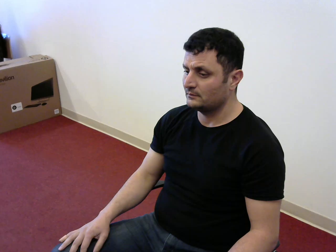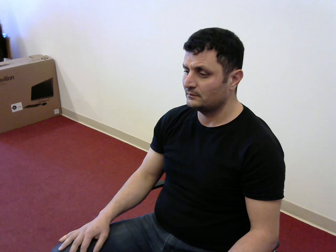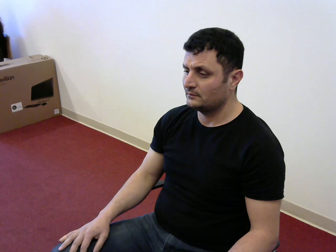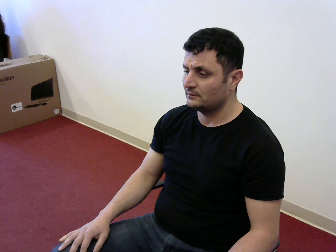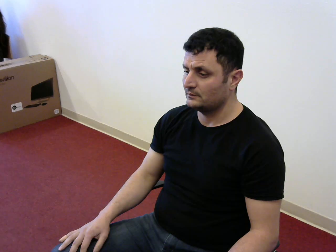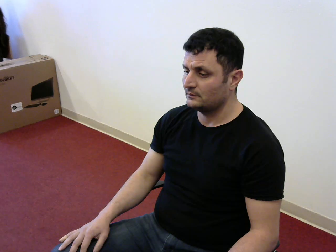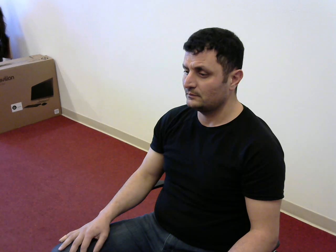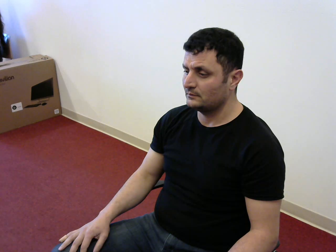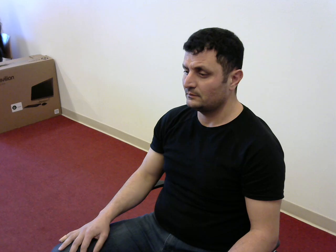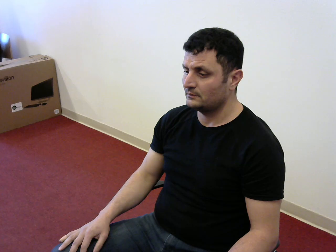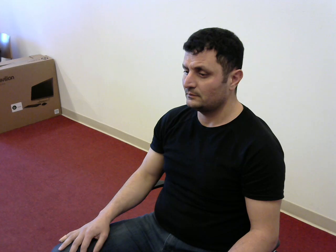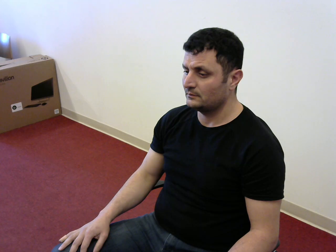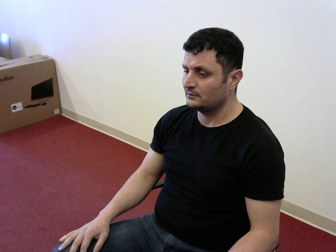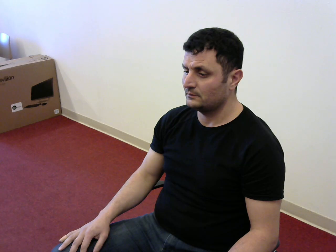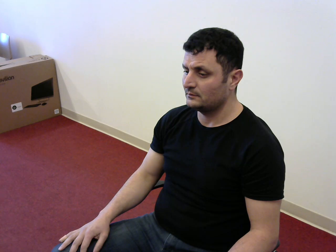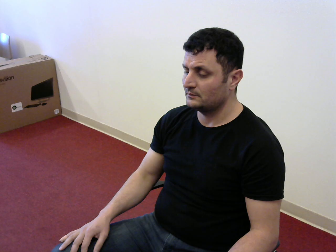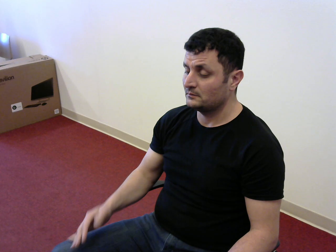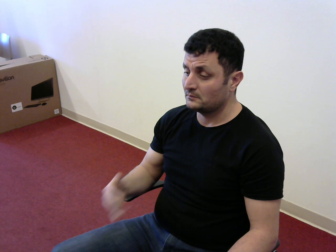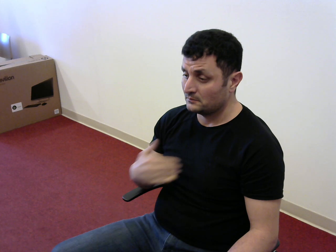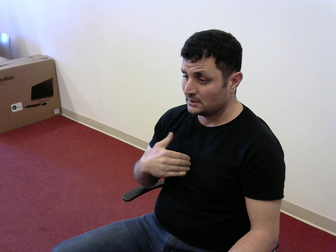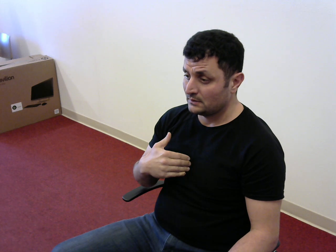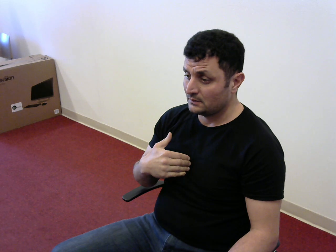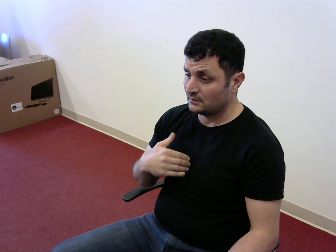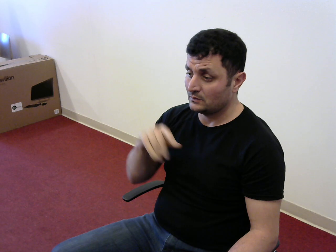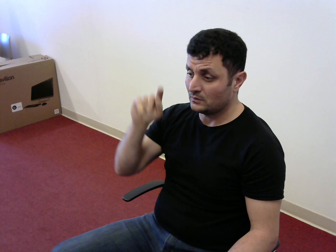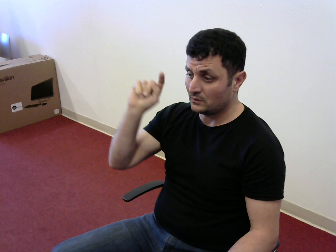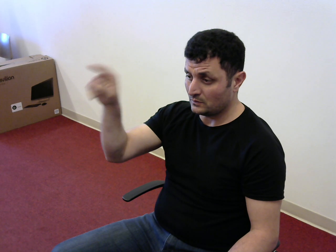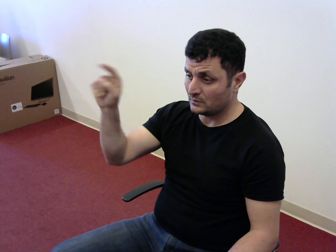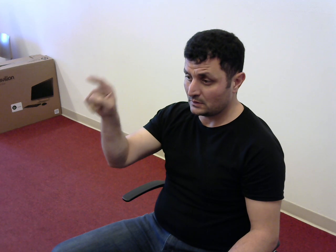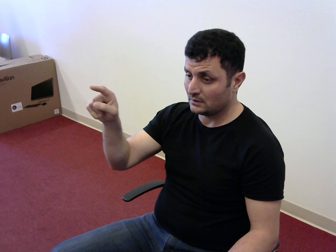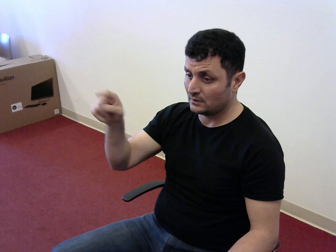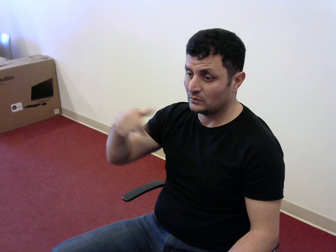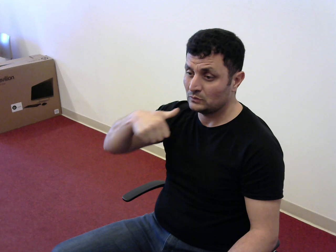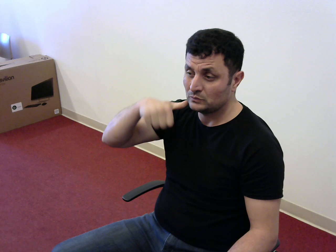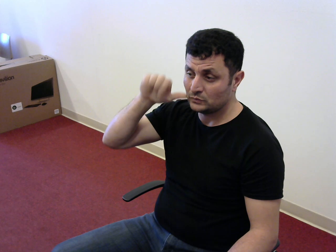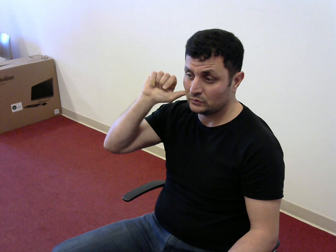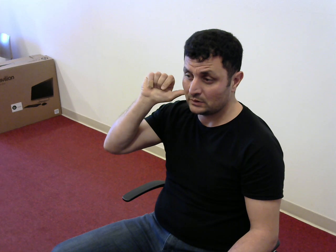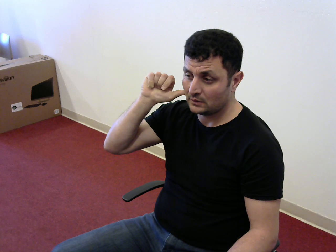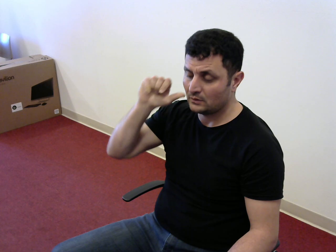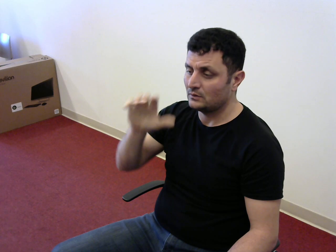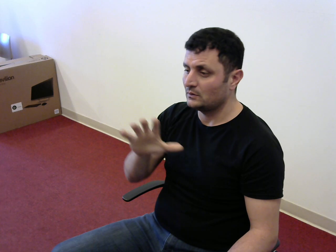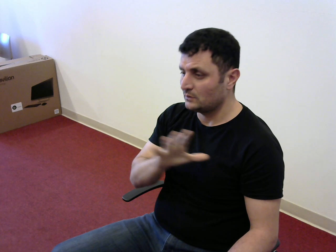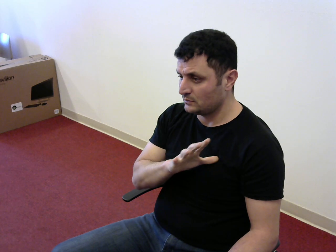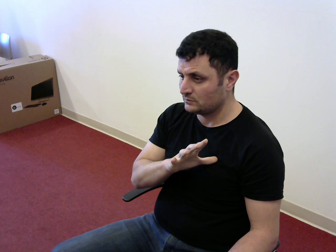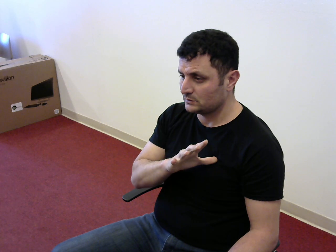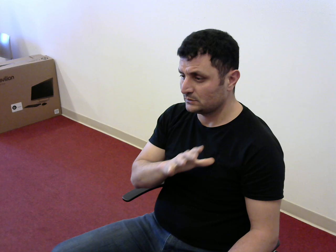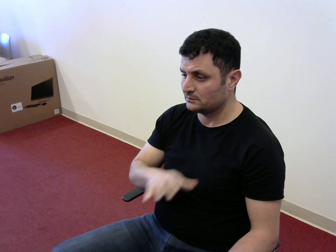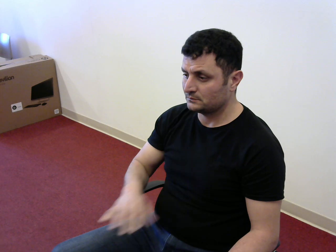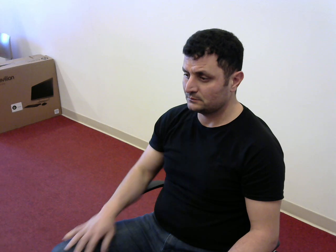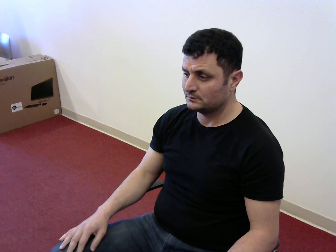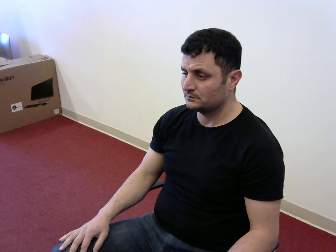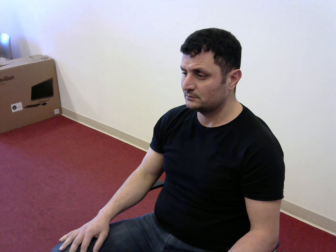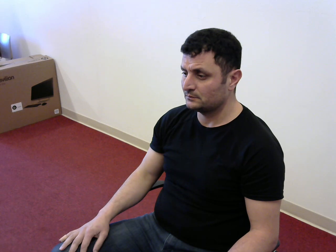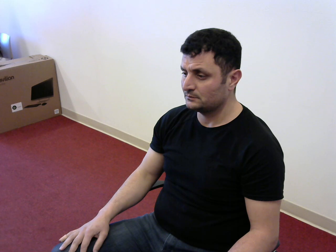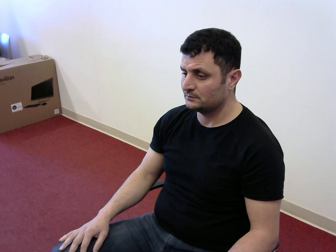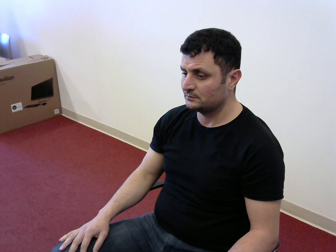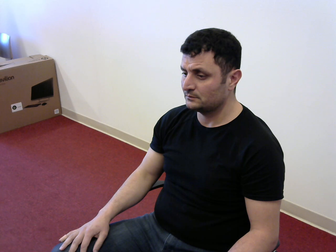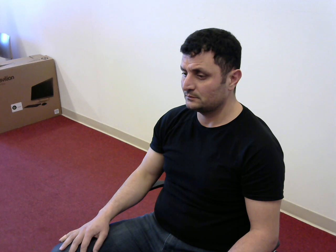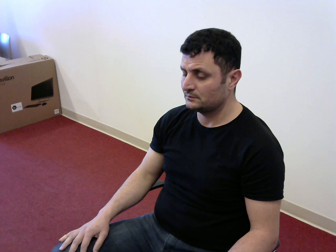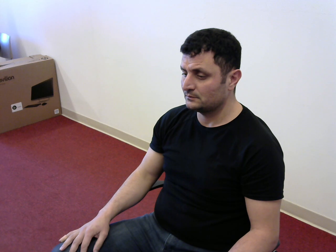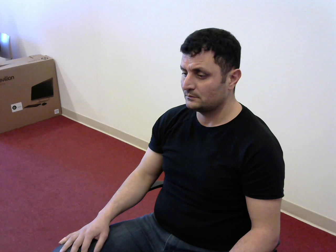Mən orda dünən olmuşam